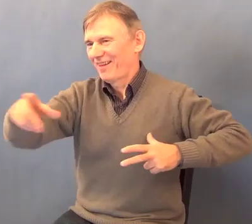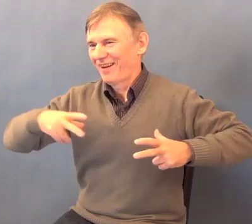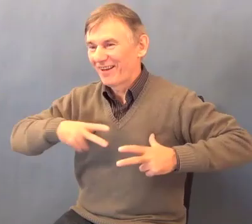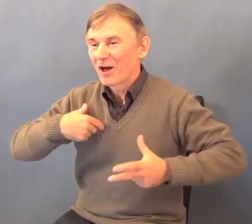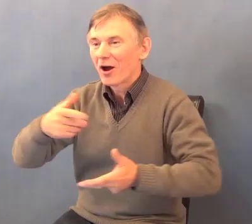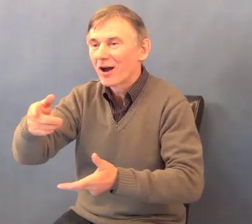Jest leniwy.